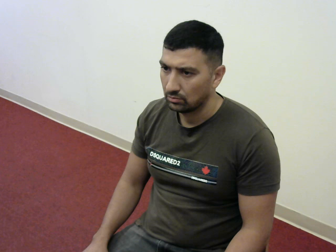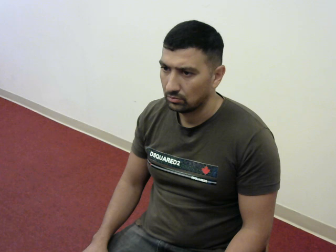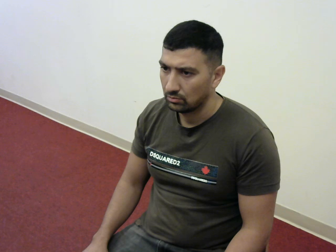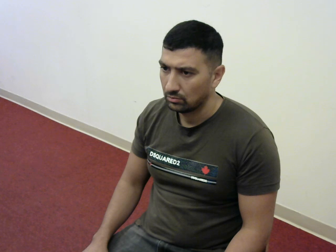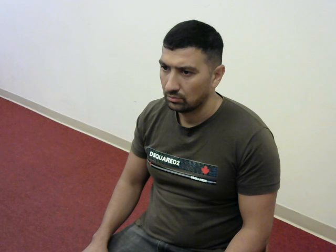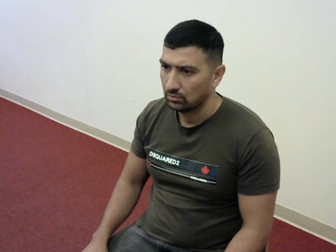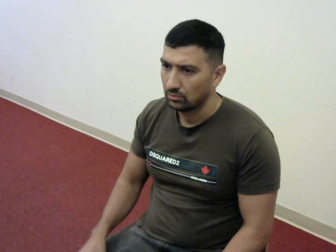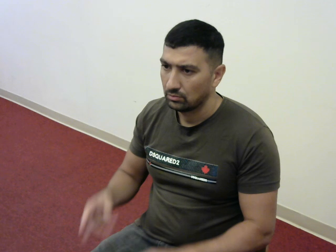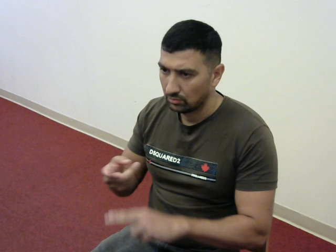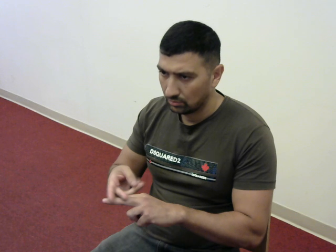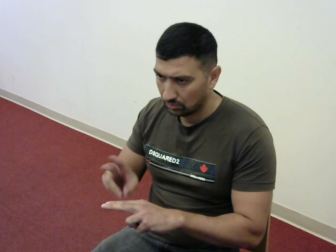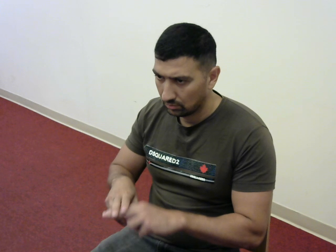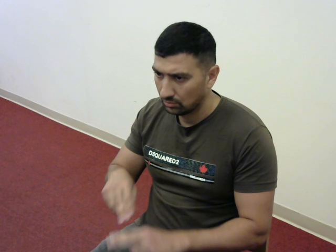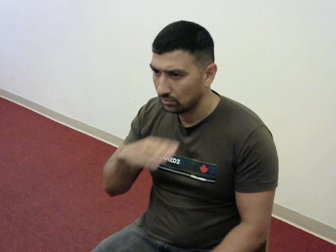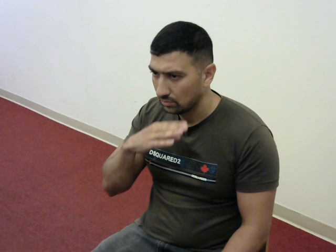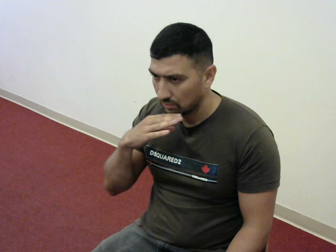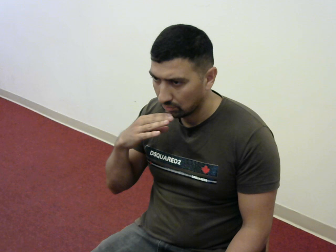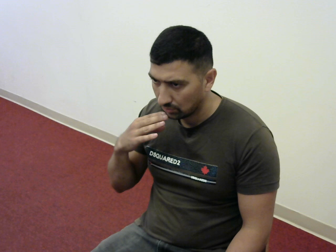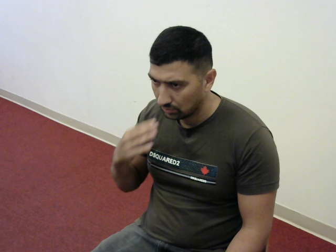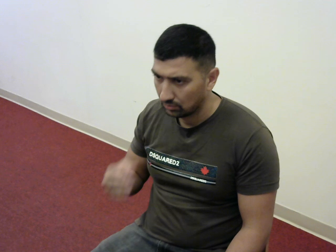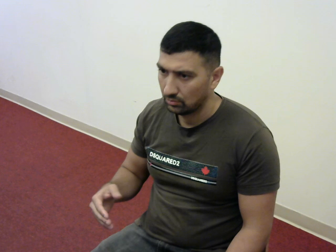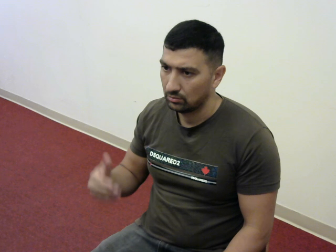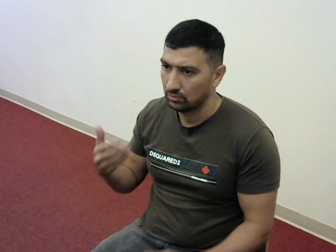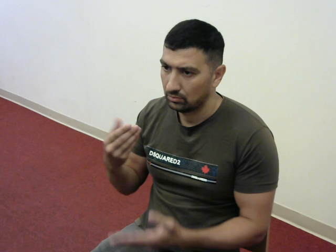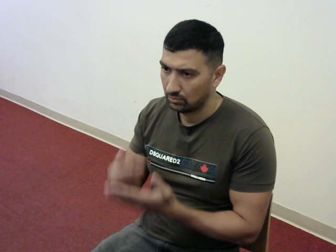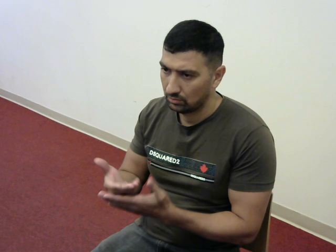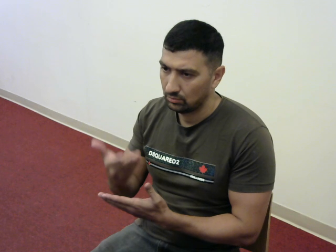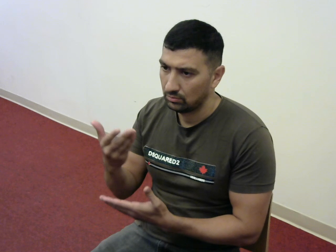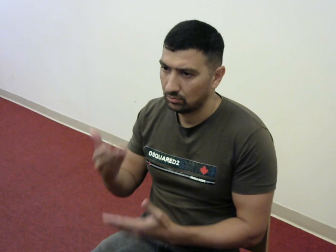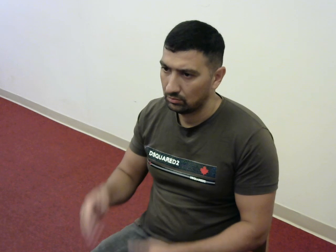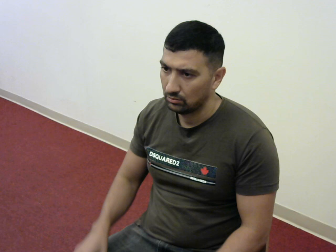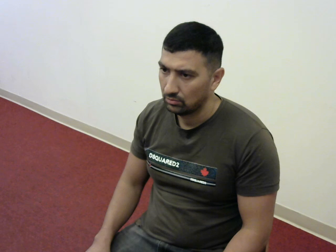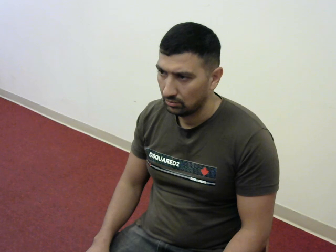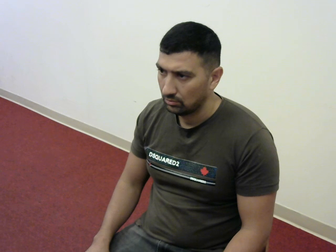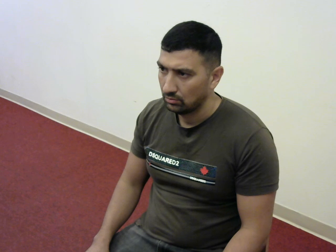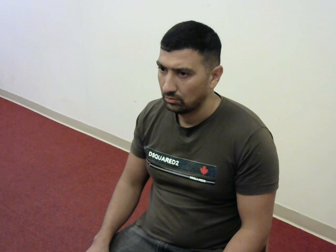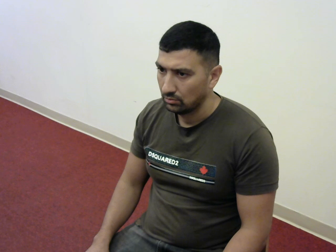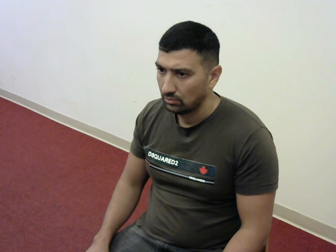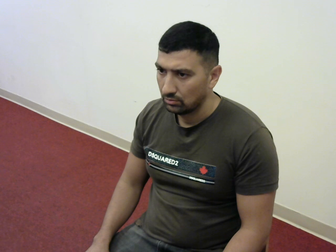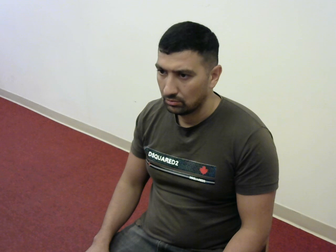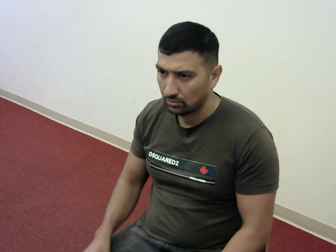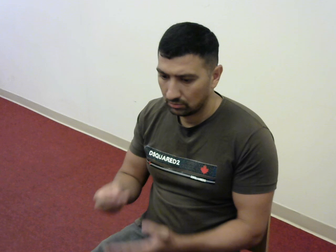Bu çox bahadır